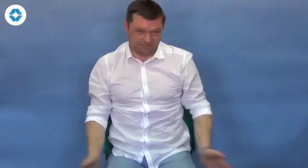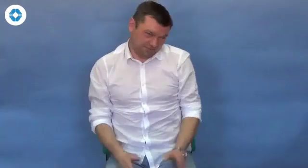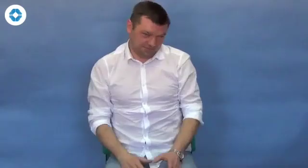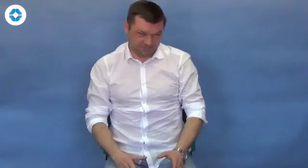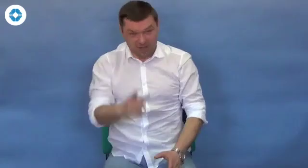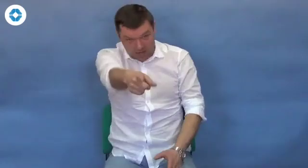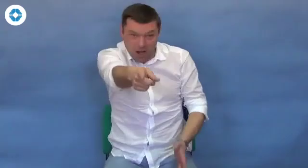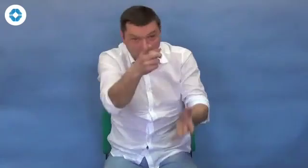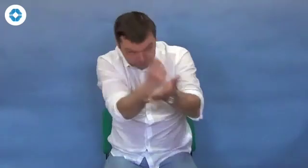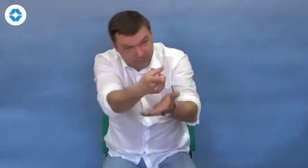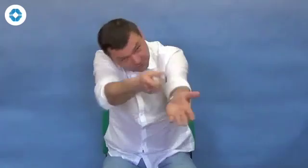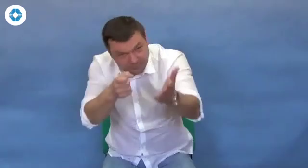A tobie udałoby się strzelić do małego?